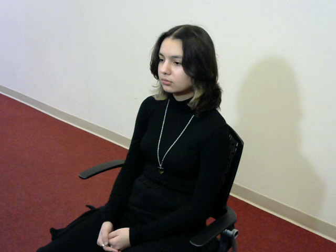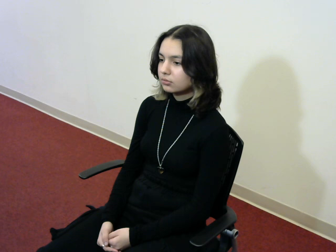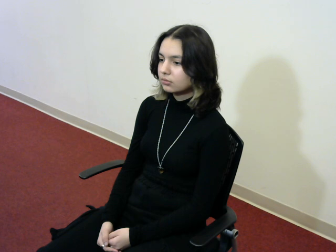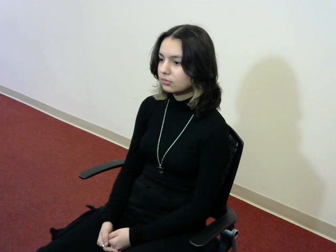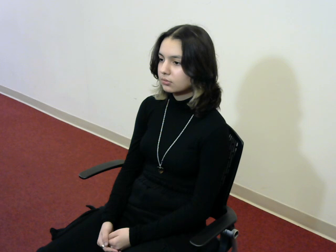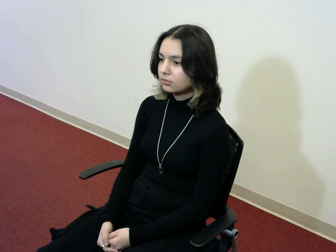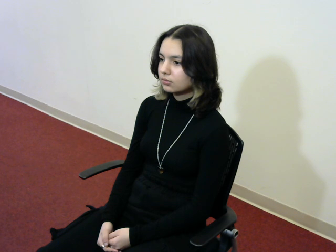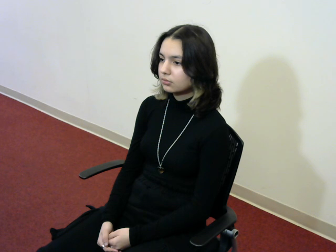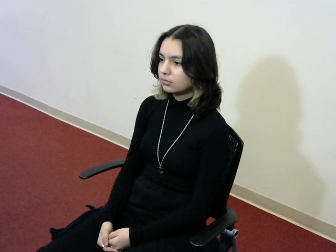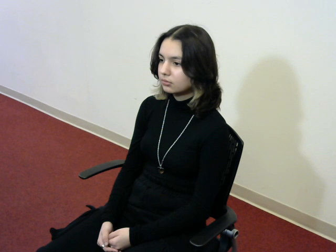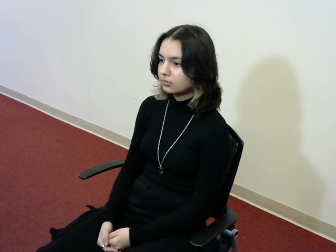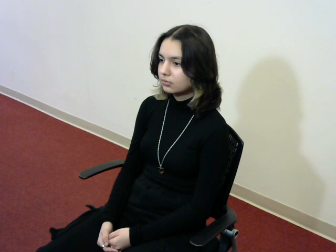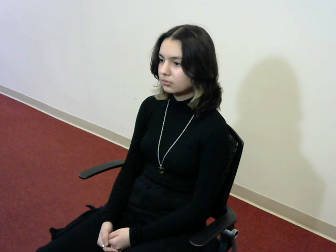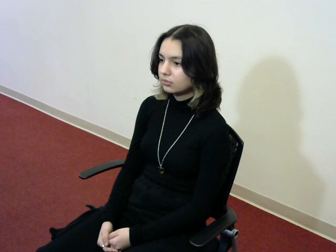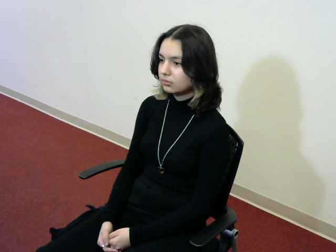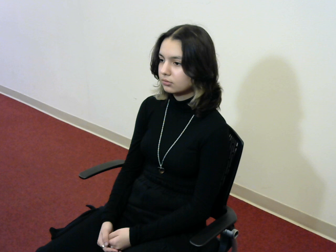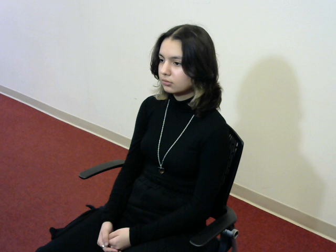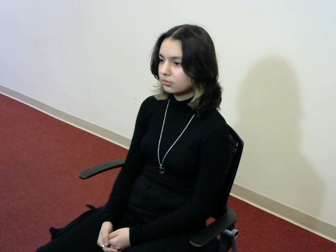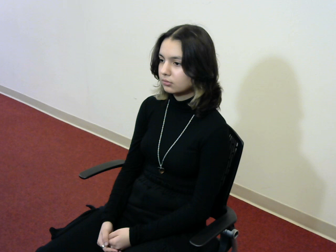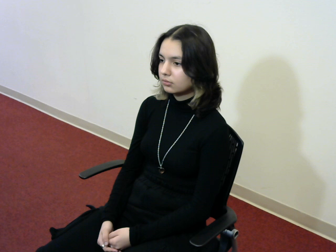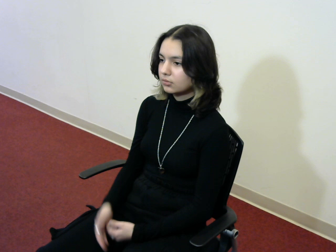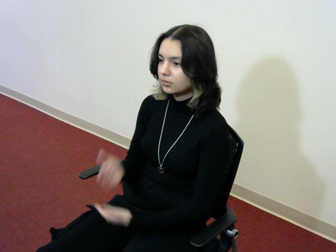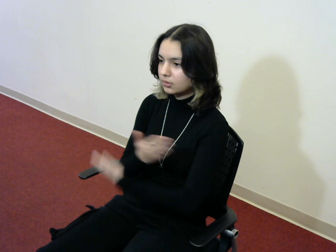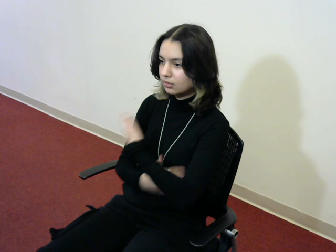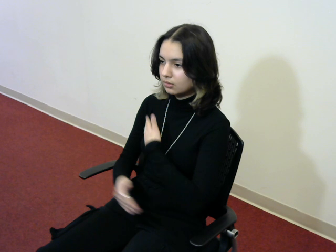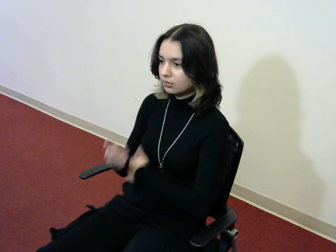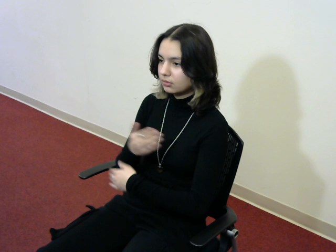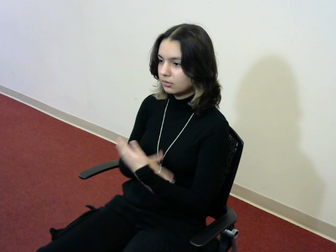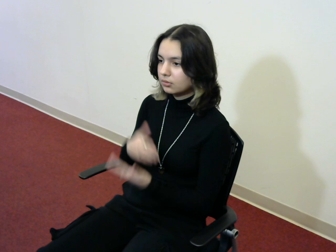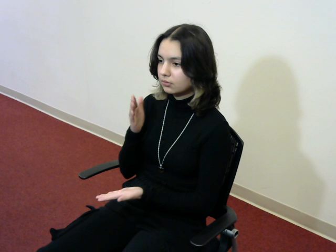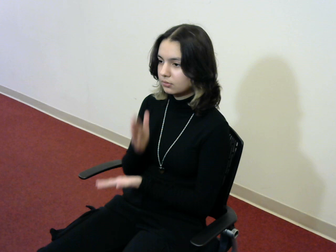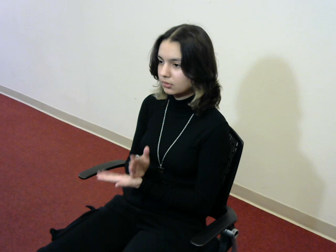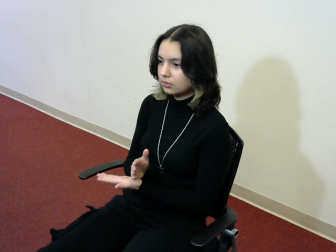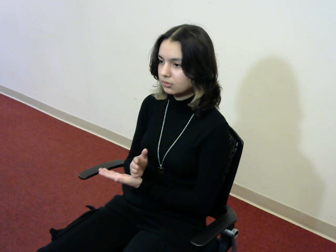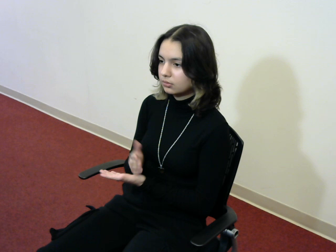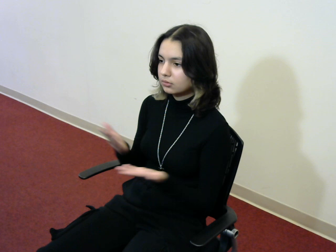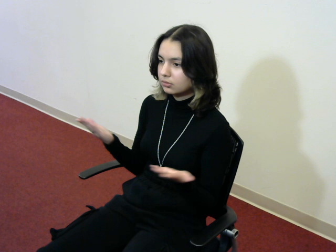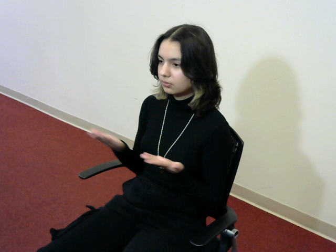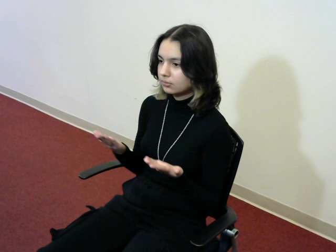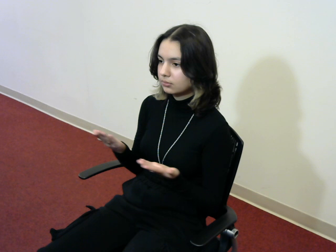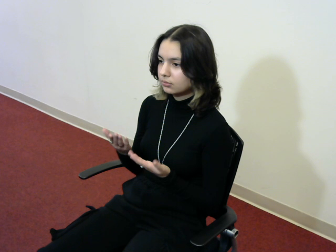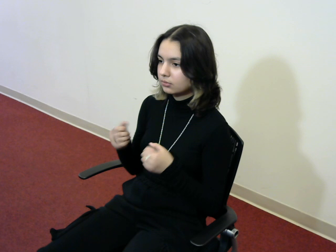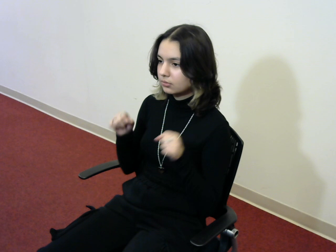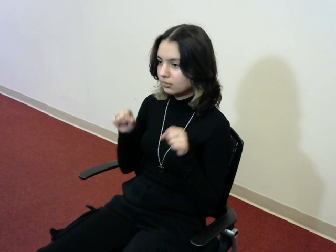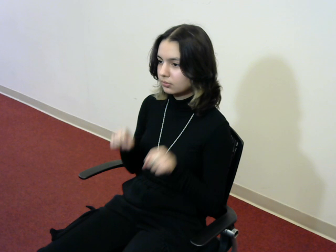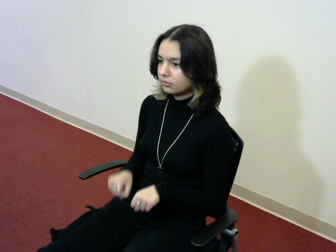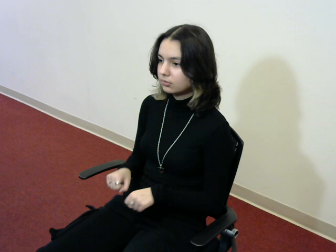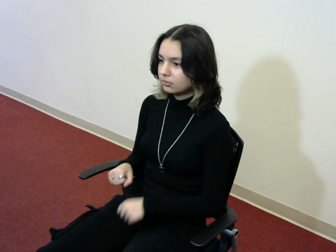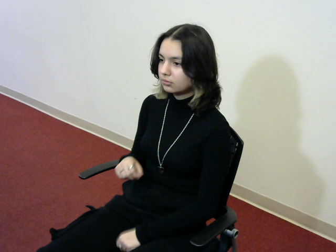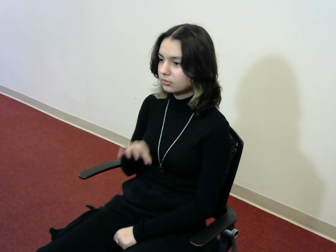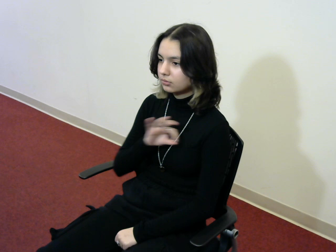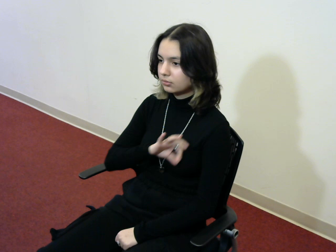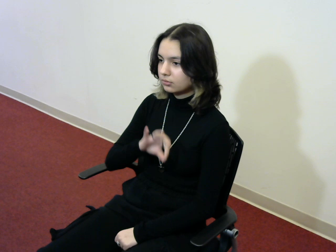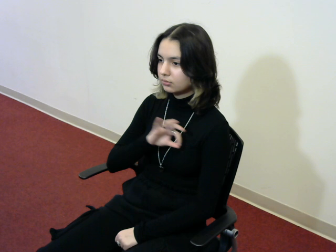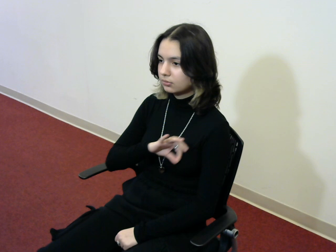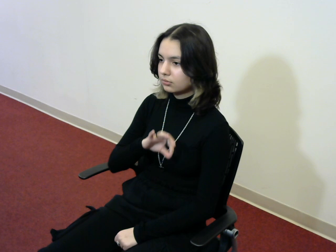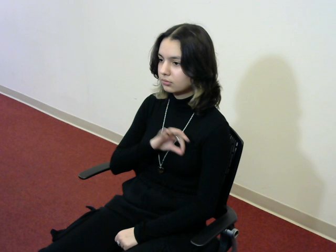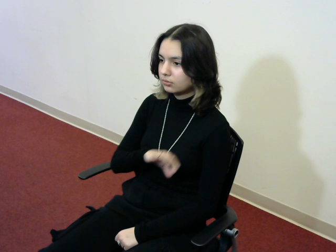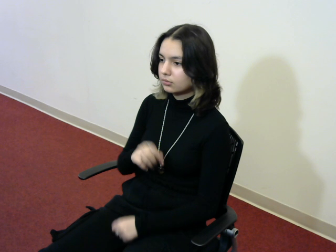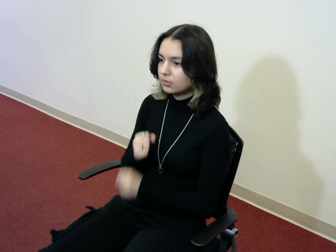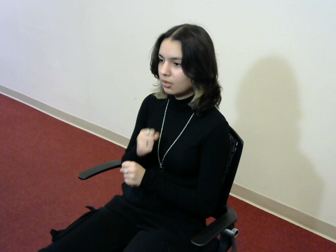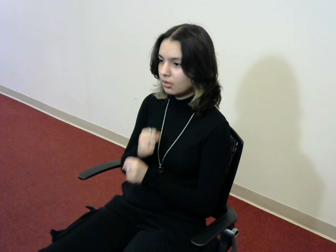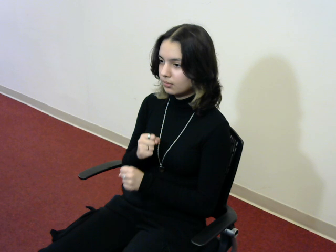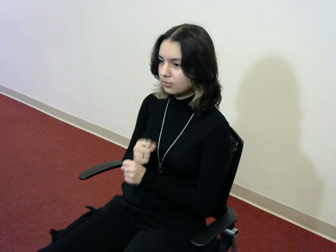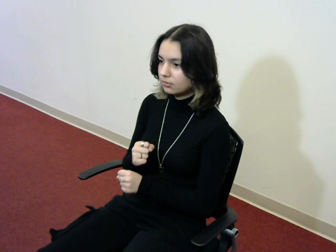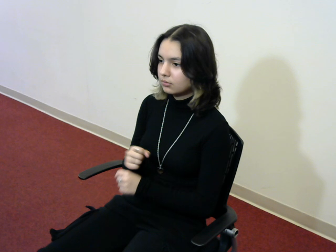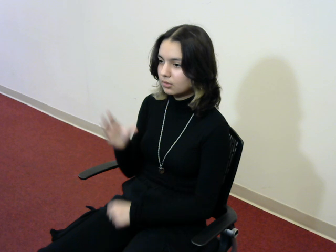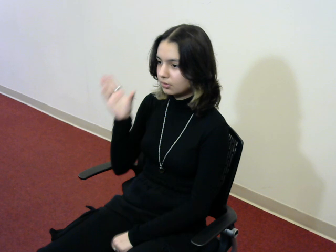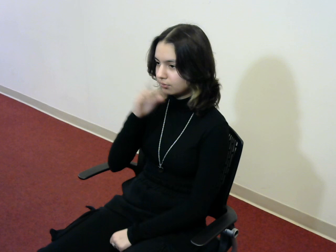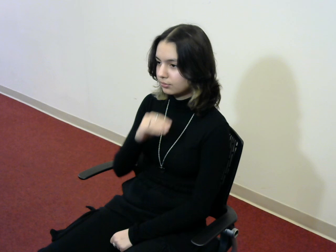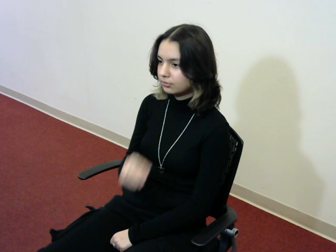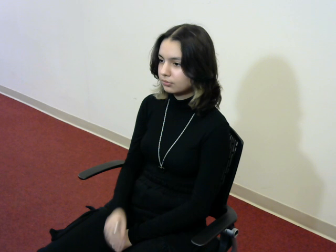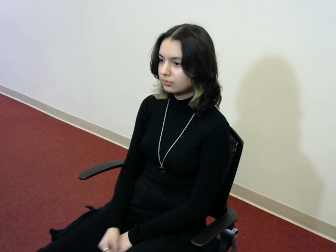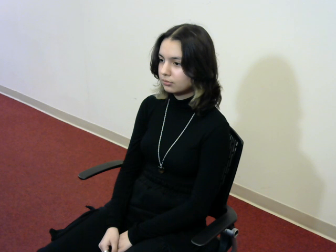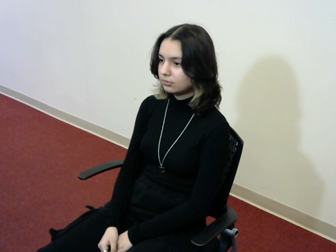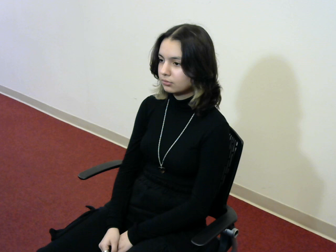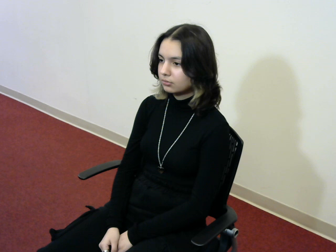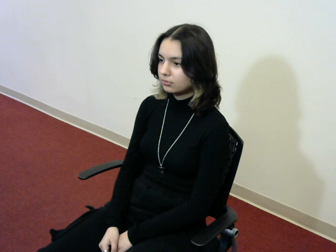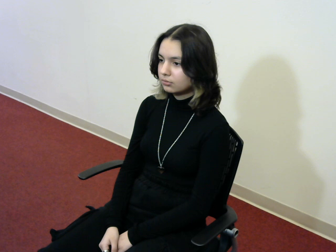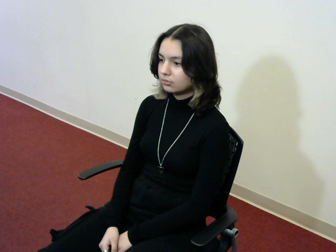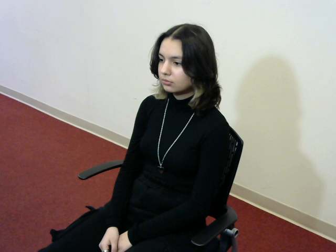Əlilliyim var, hansı hüquqlardan istifadə edə bilərəm?